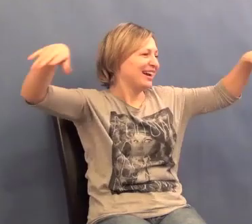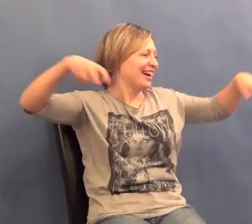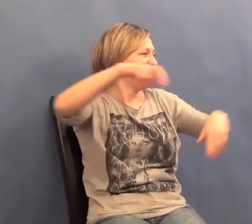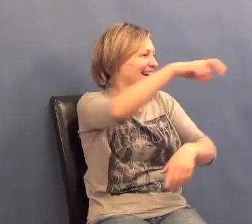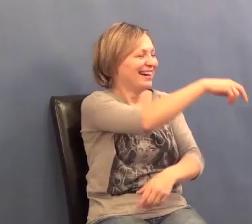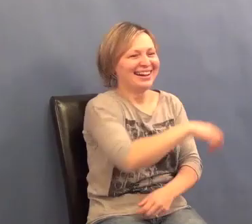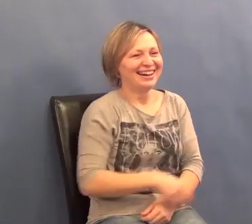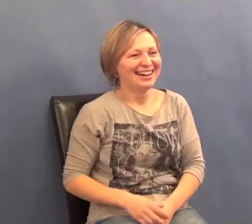Lata.